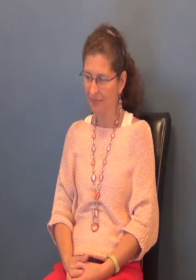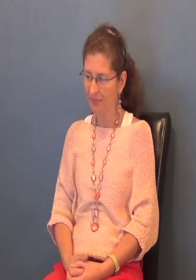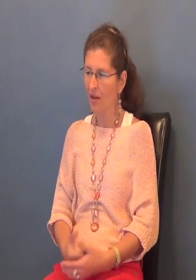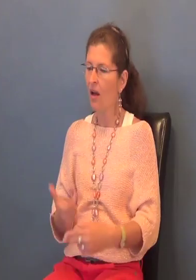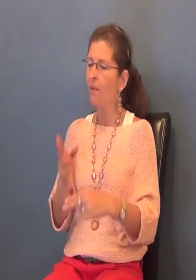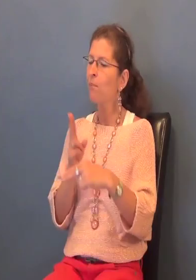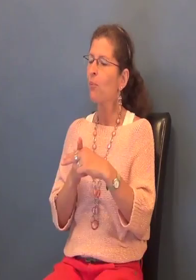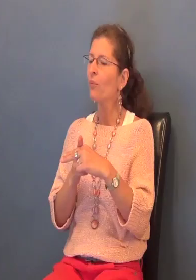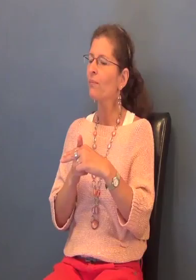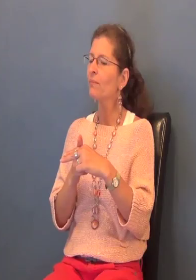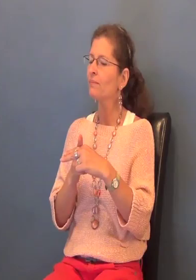Pół.